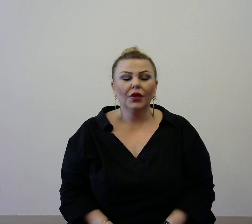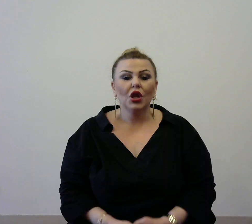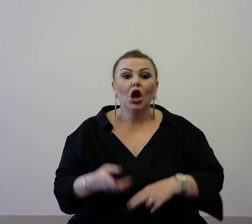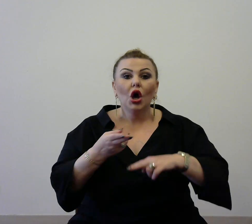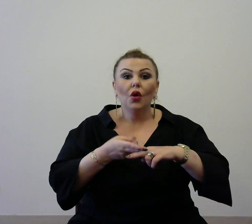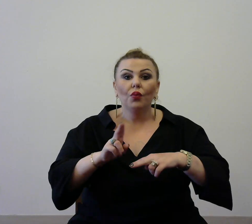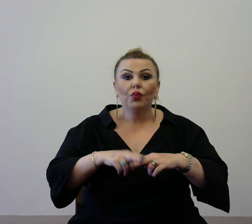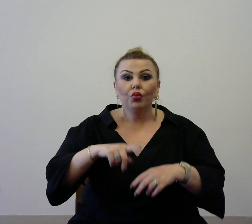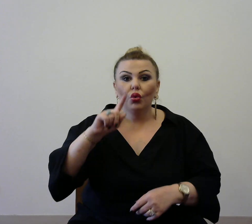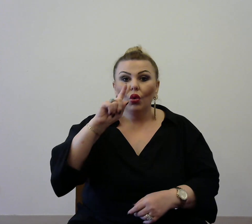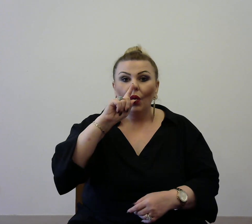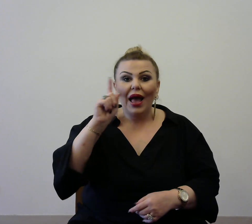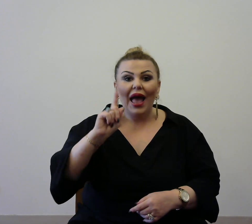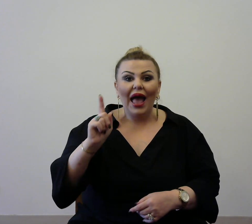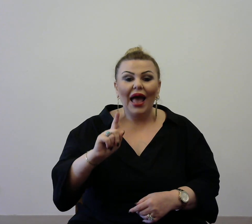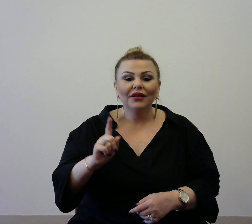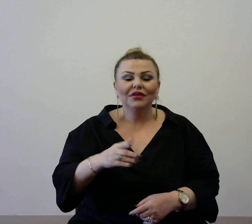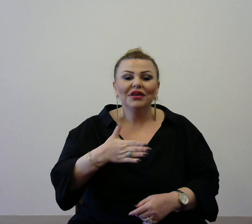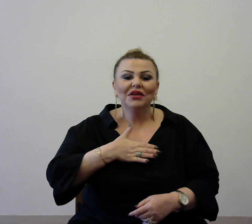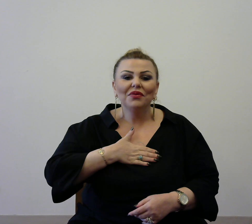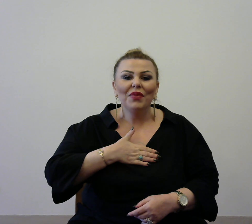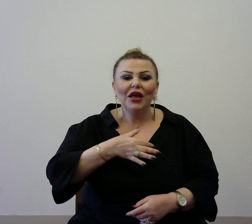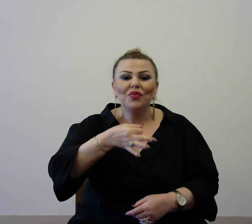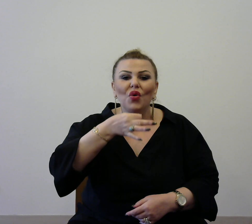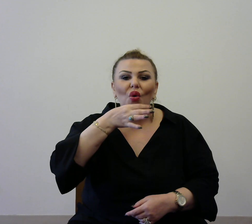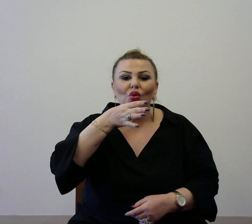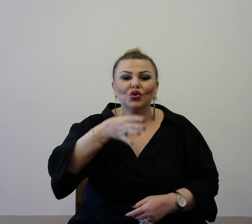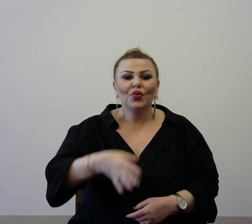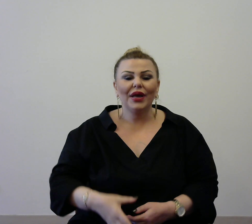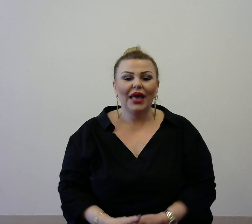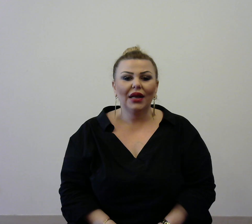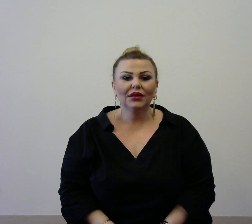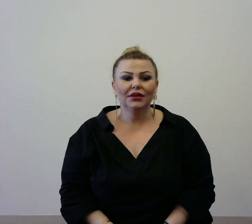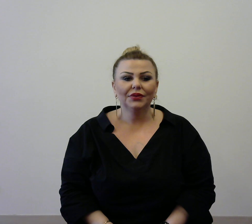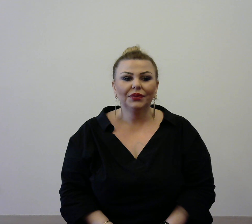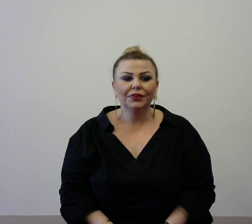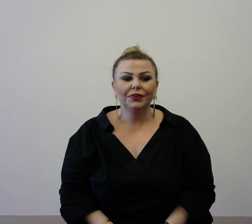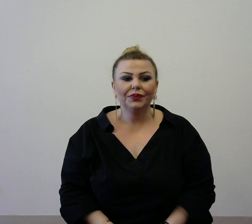Bu ətir mənim xoşuma gəlir